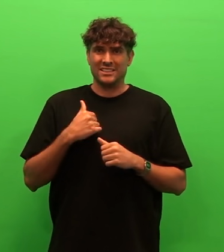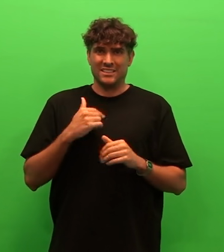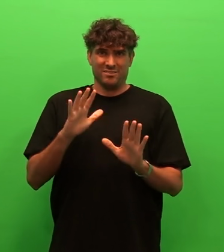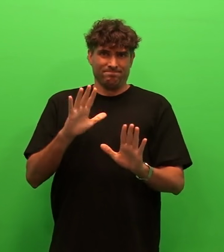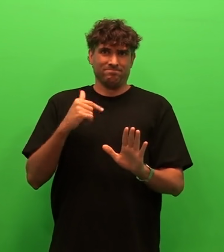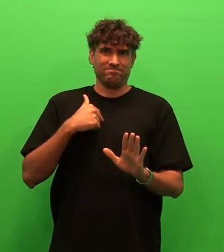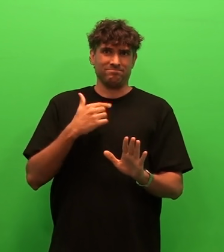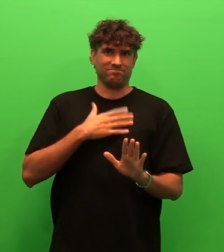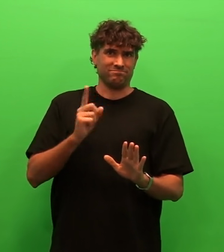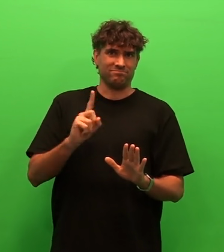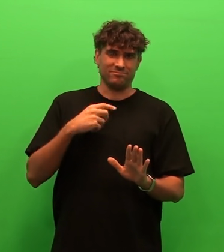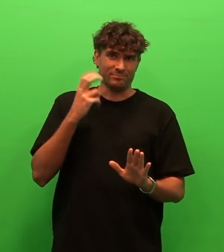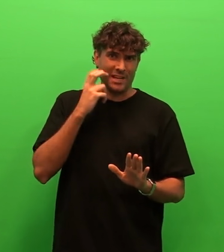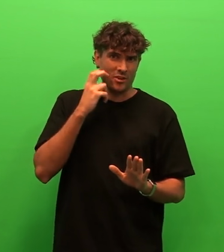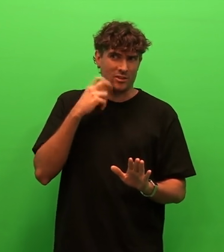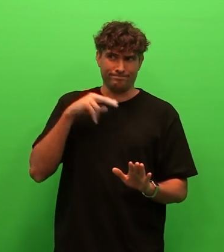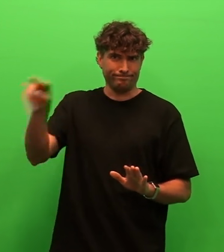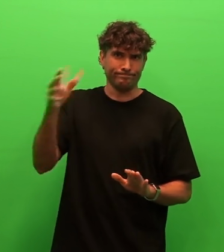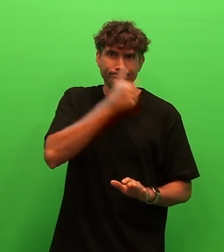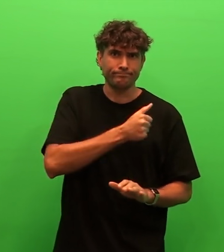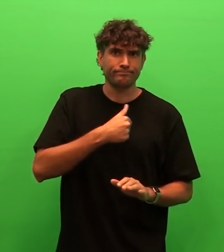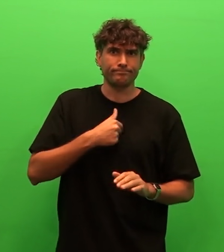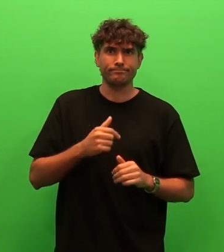No, no vull, em fa por. No puc estirar-me allà.